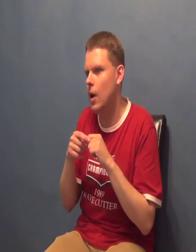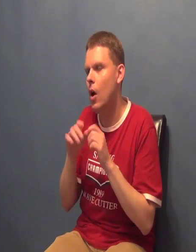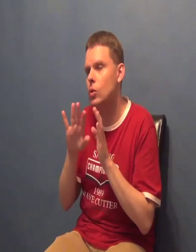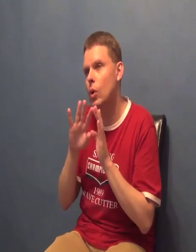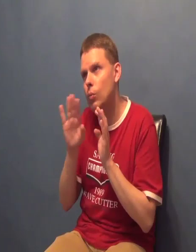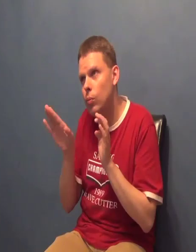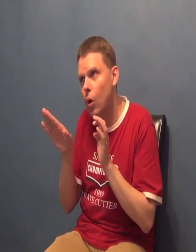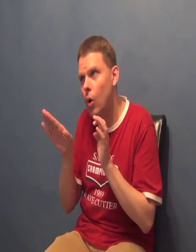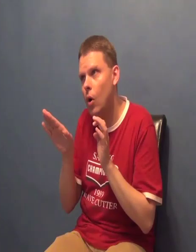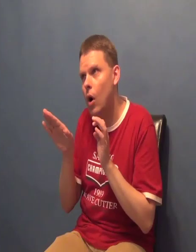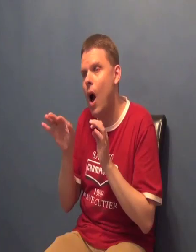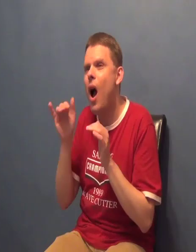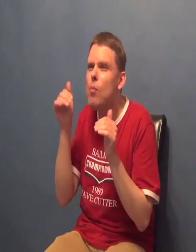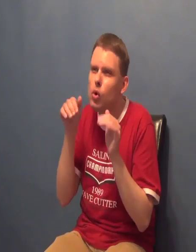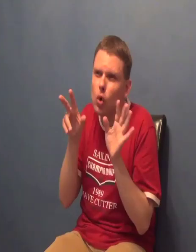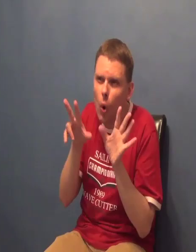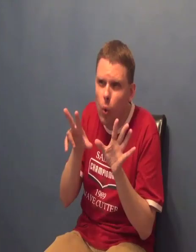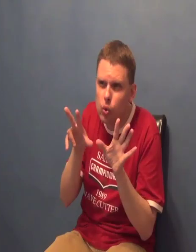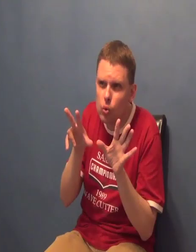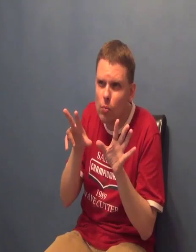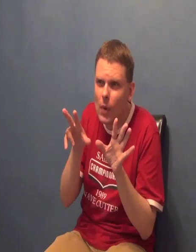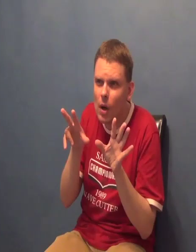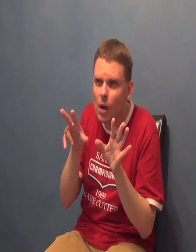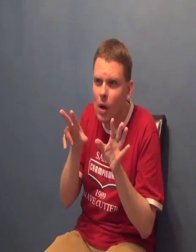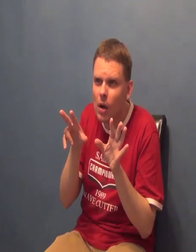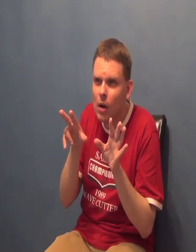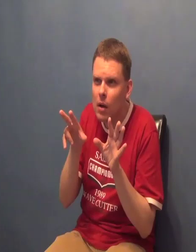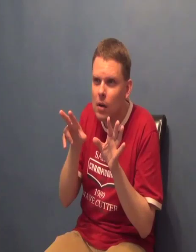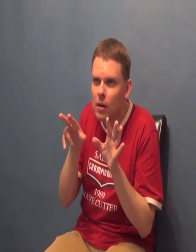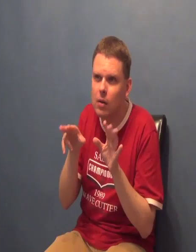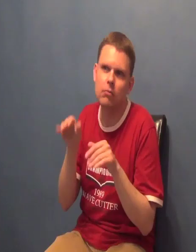Po? A może o ósmej?